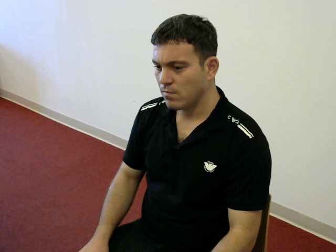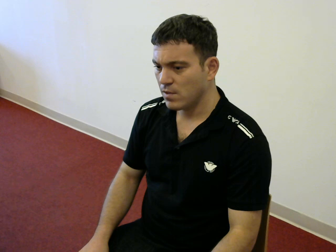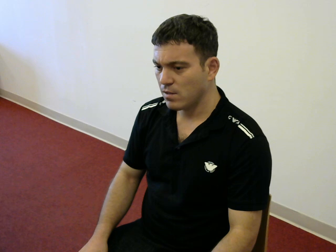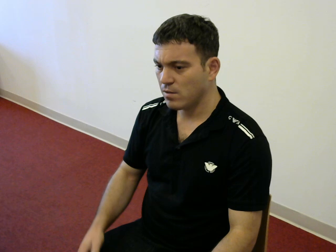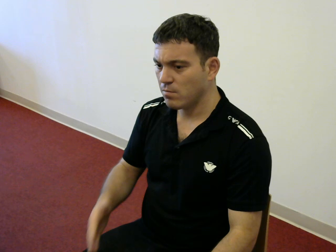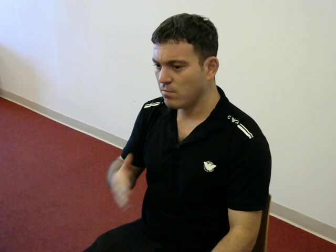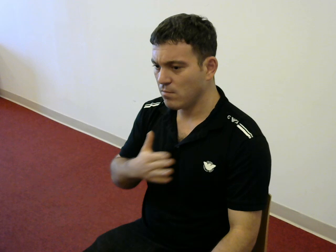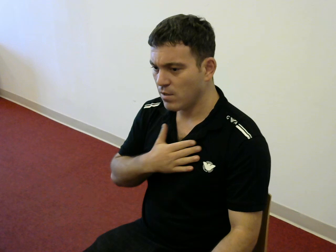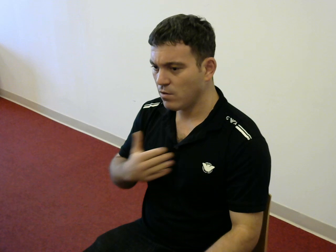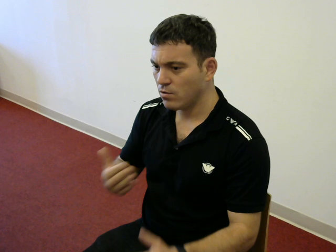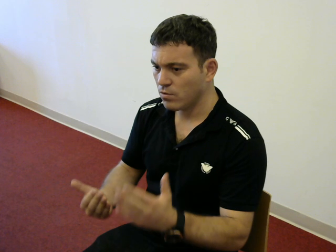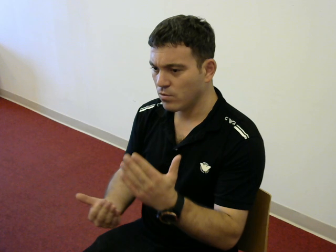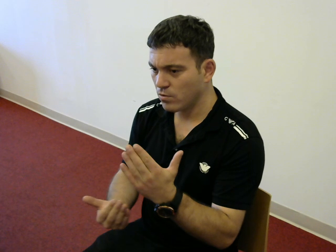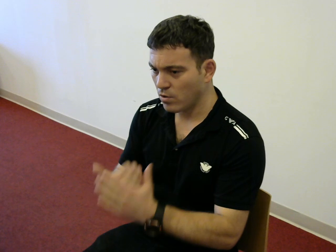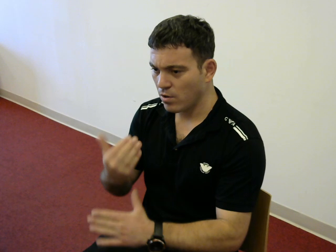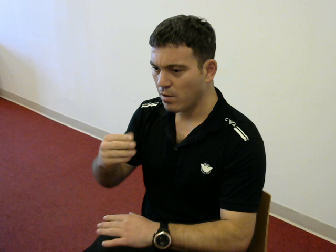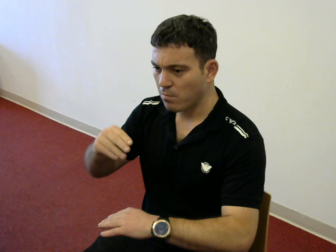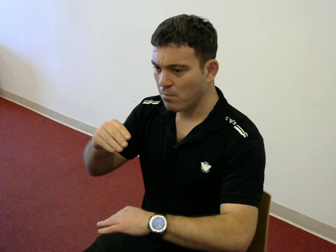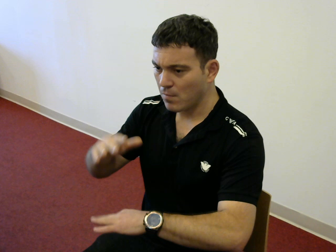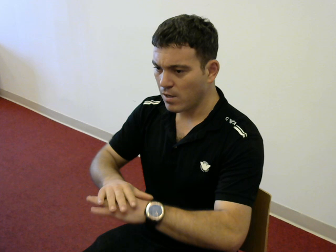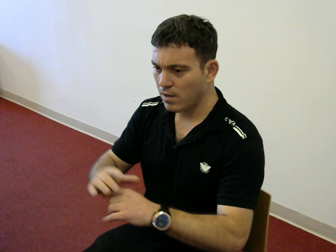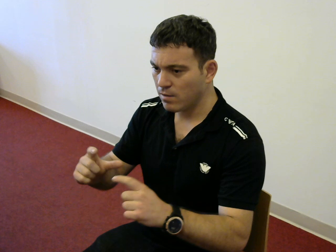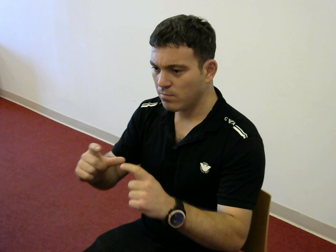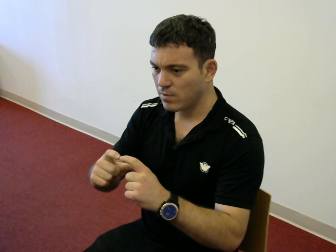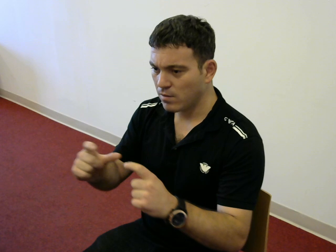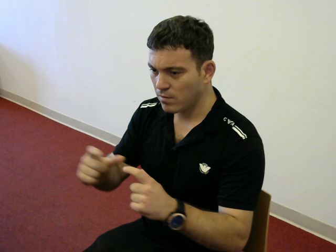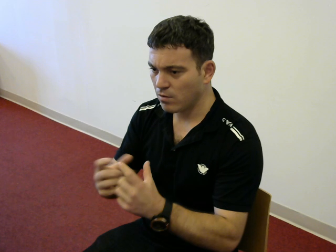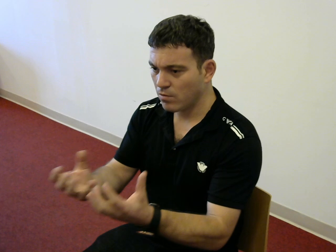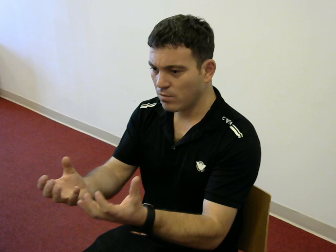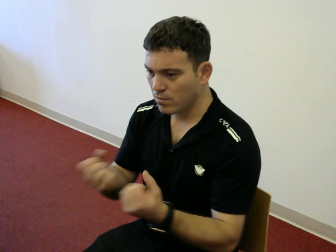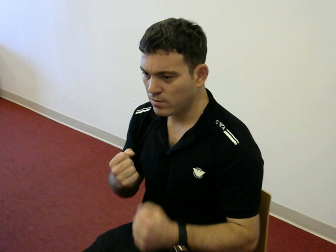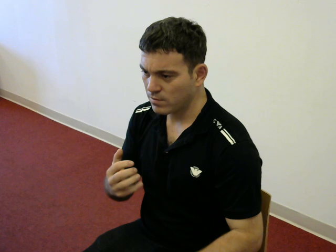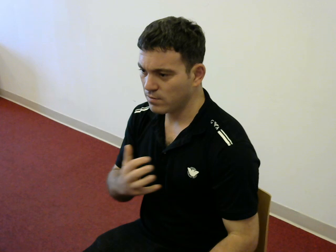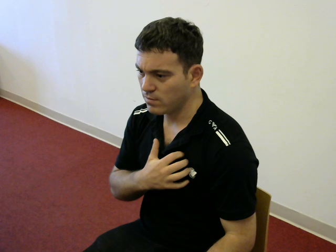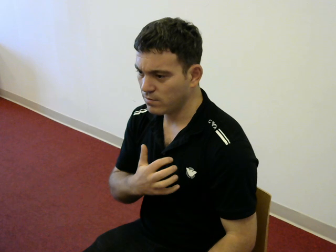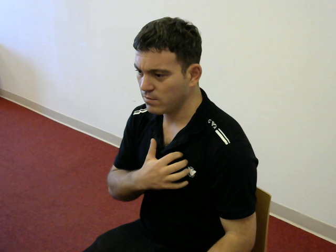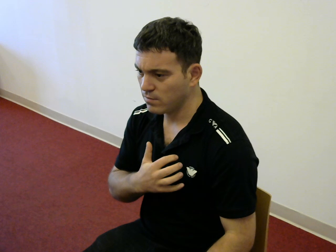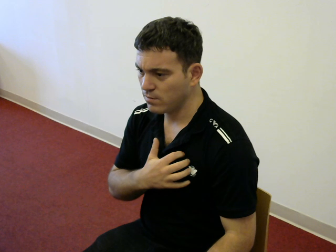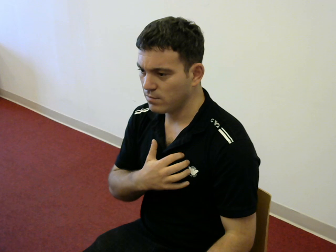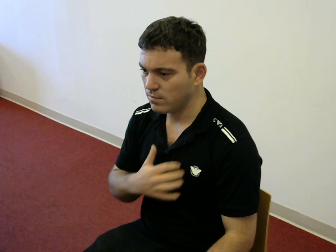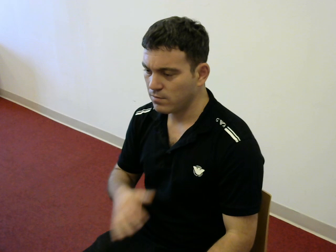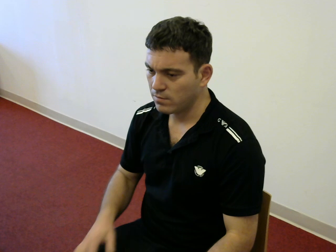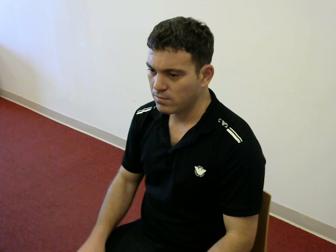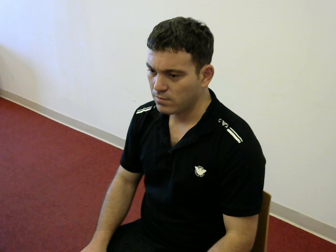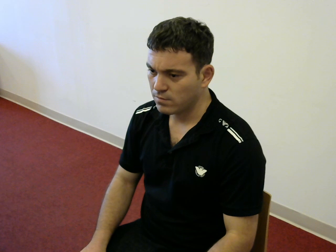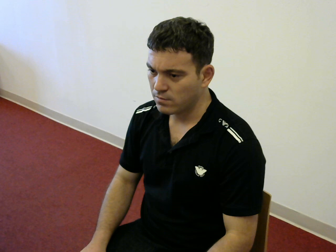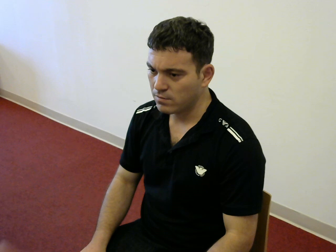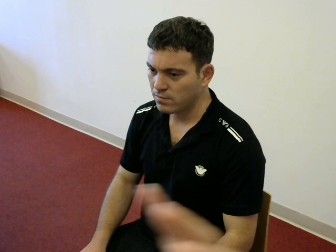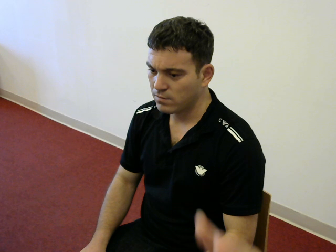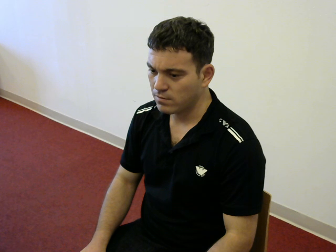Mən yeni bank kartı götürmək istəyirəm